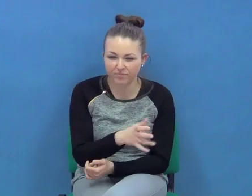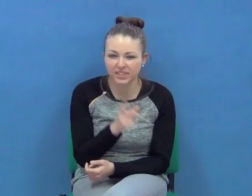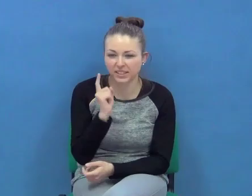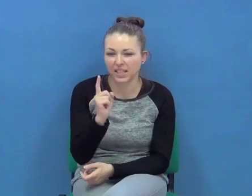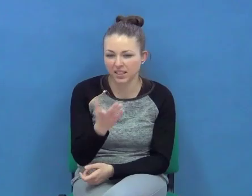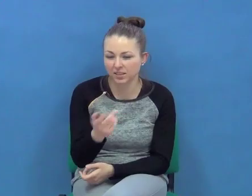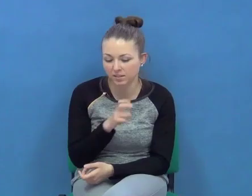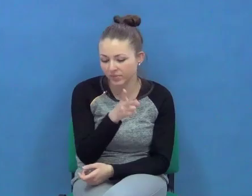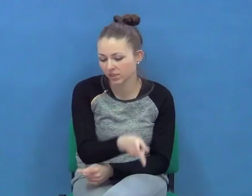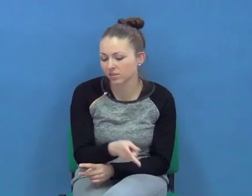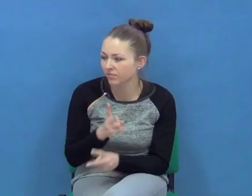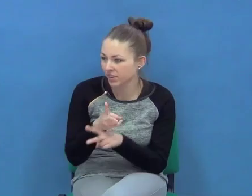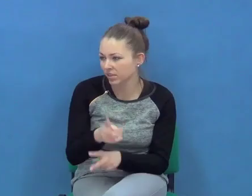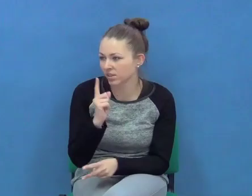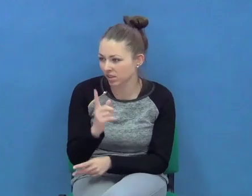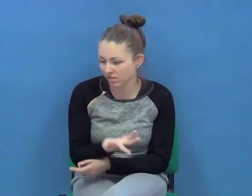Zakaz wstępu.